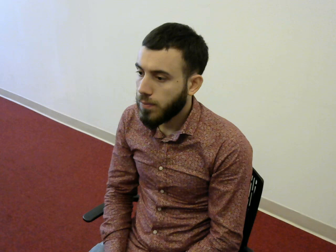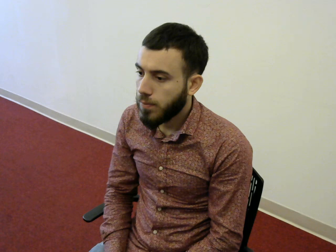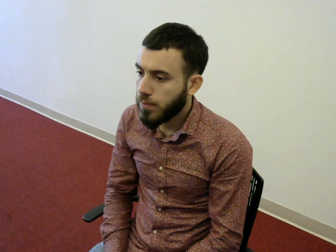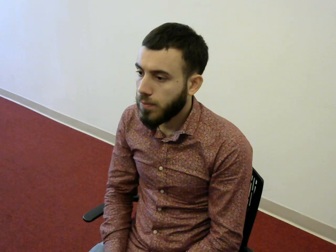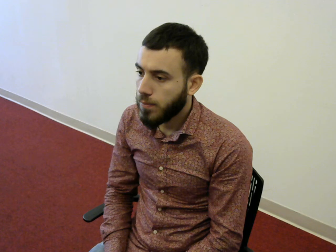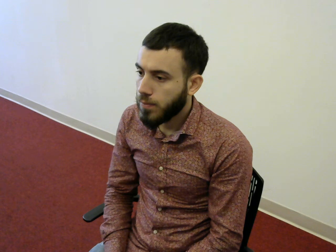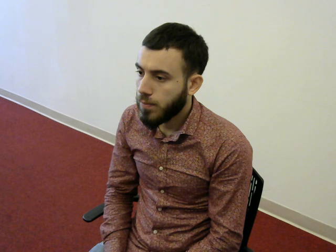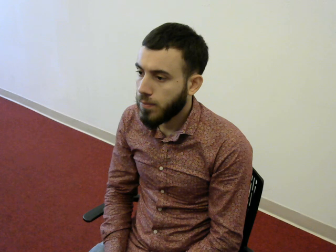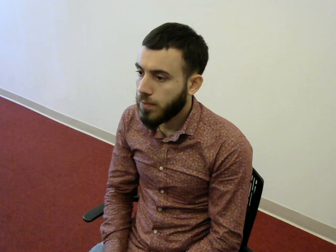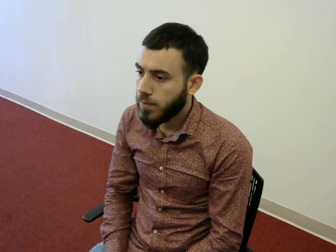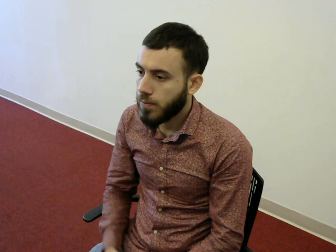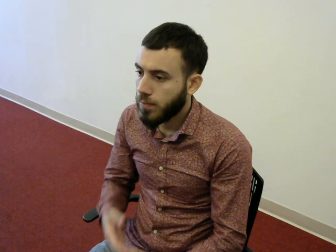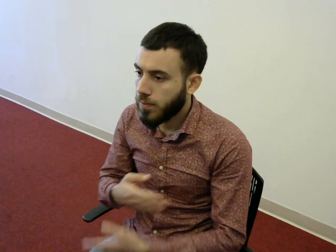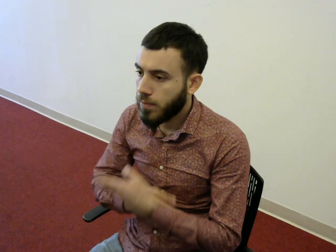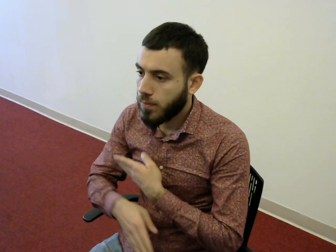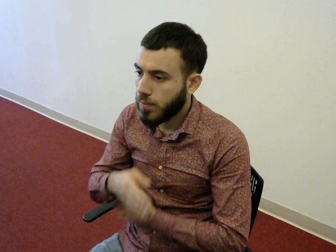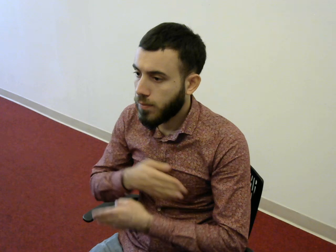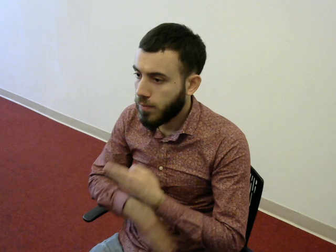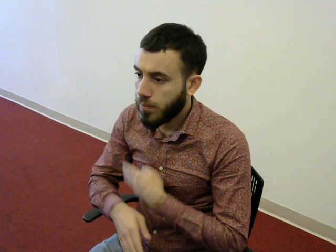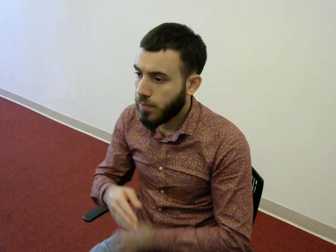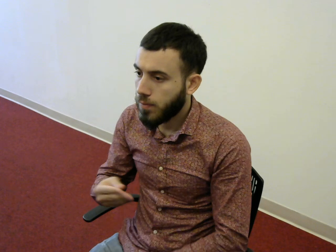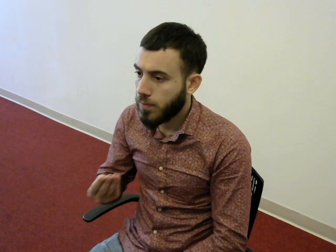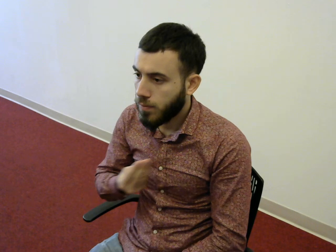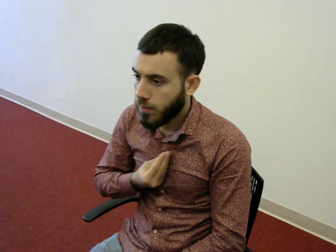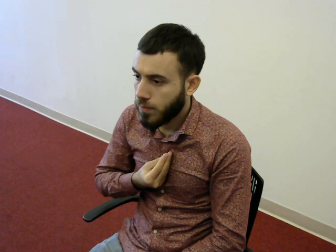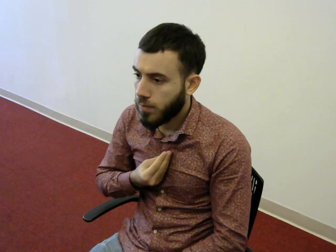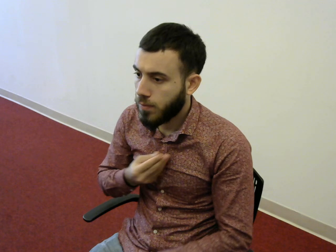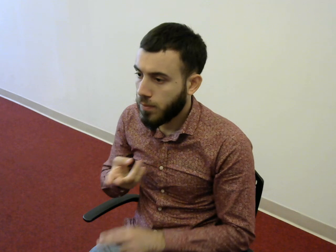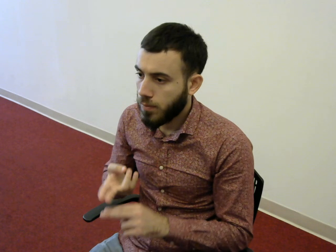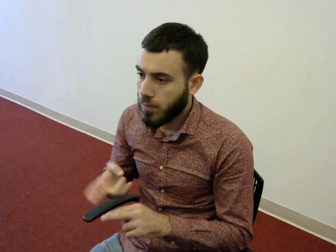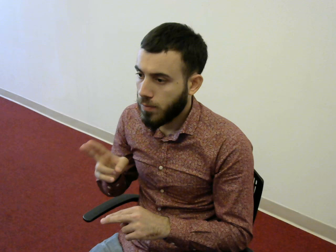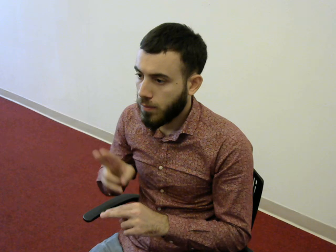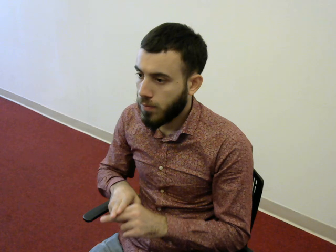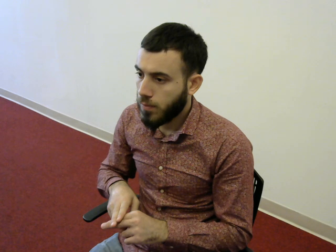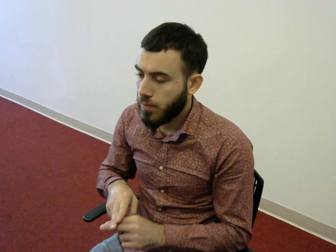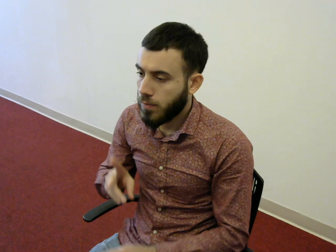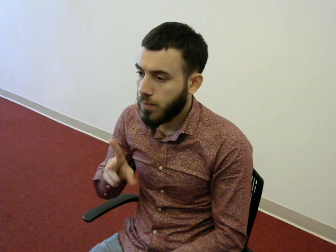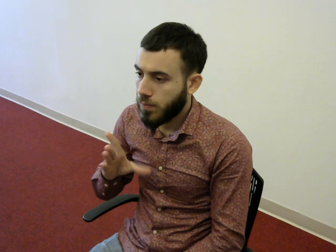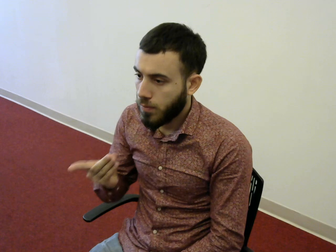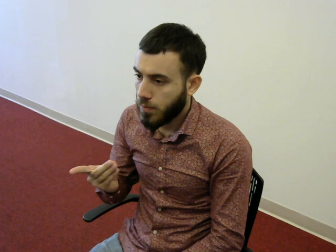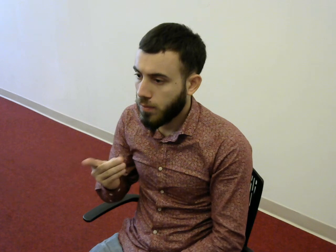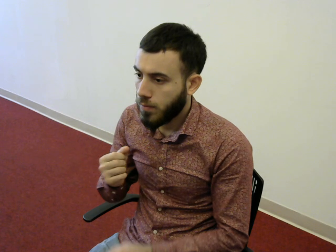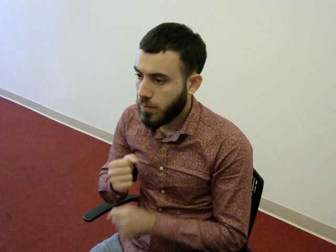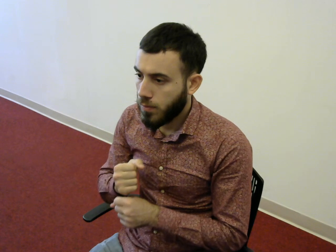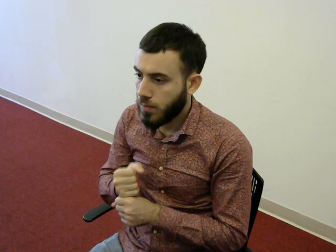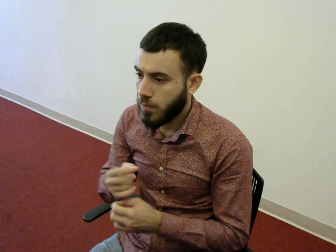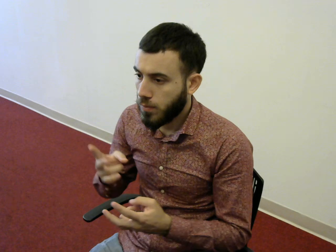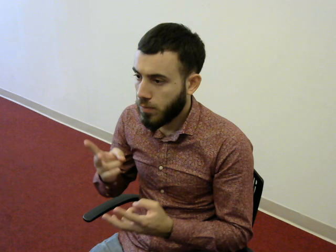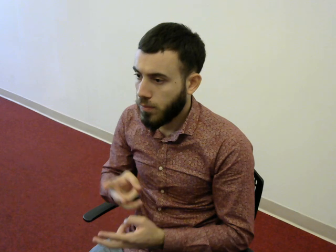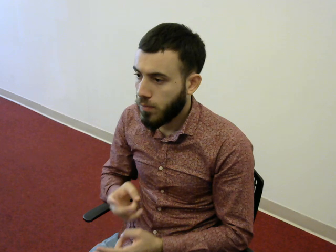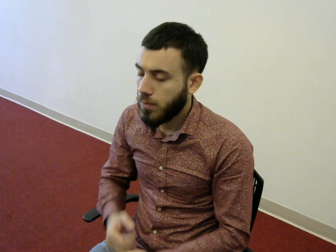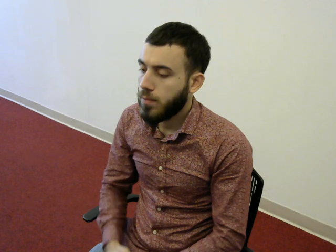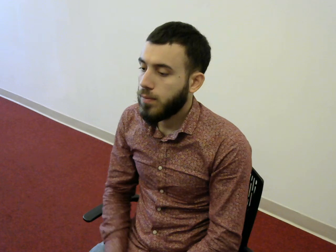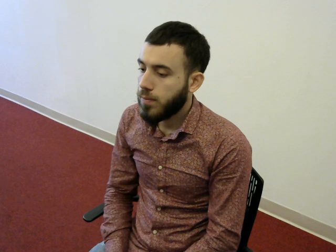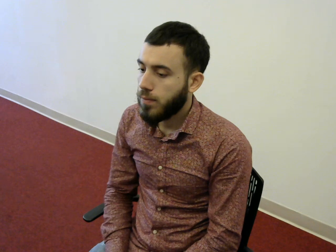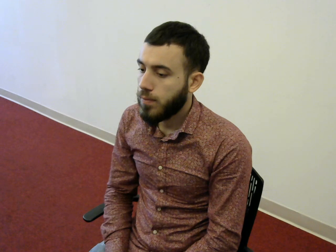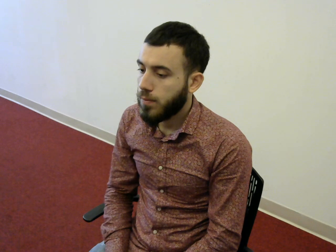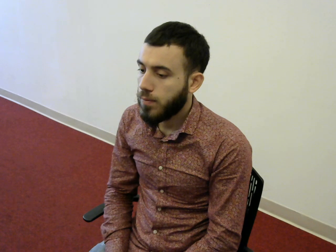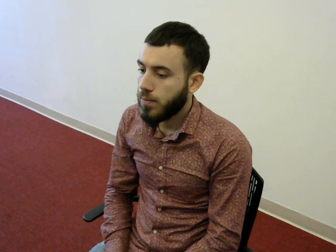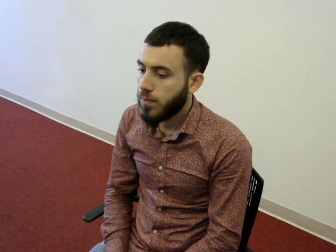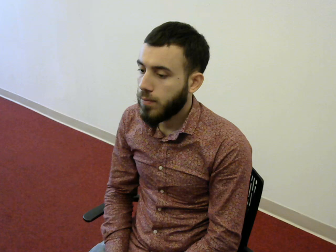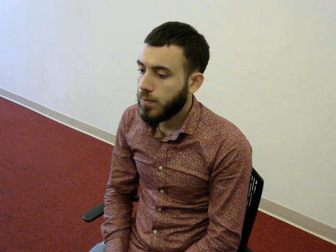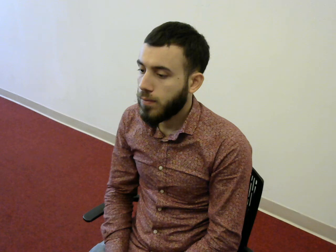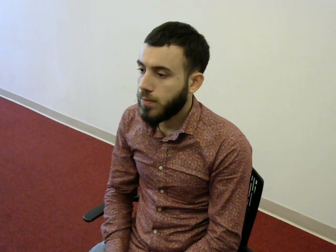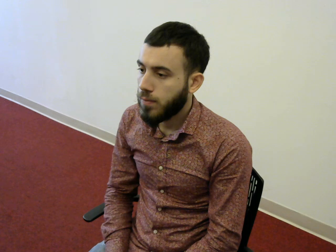Əlilliyin təyin olunması üçün nə etmək lazımdır?